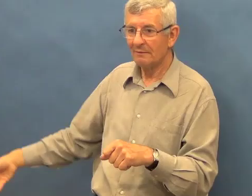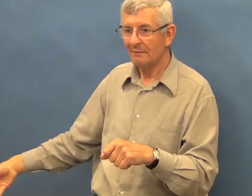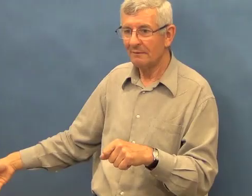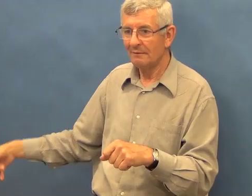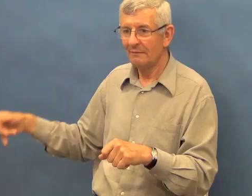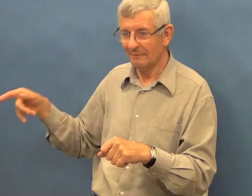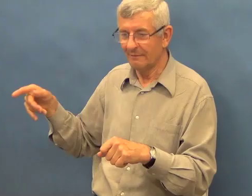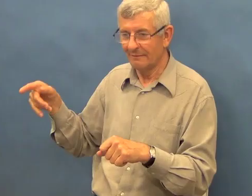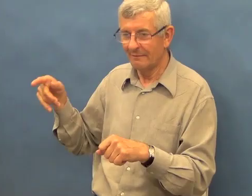Tak, tak.